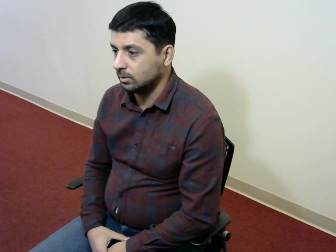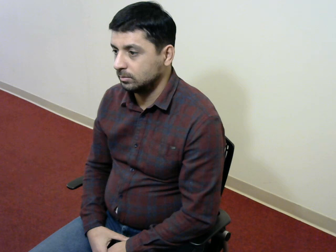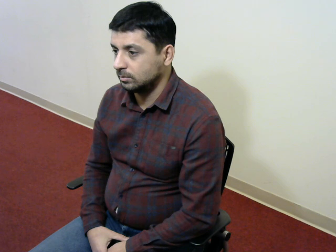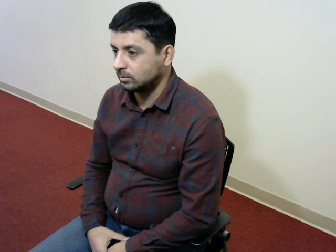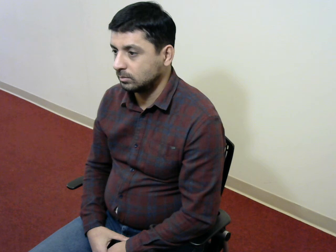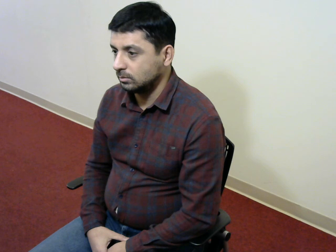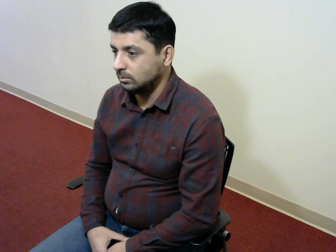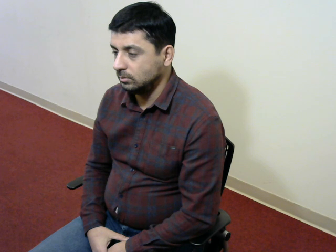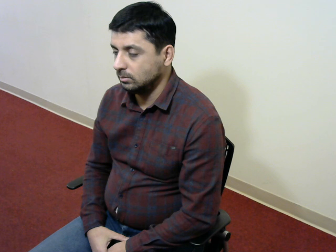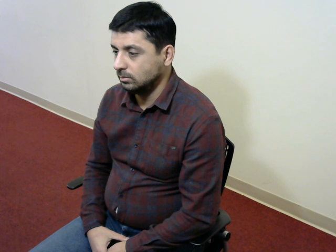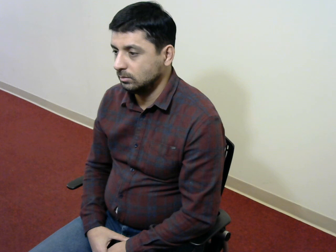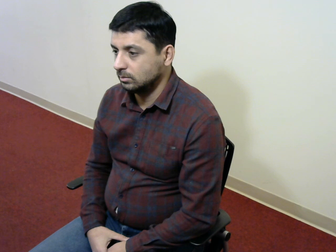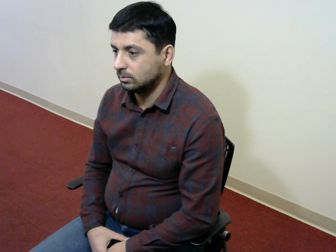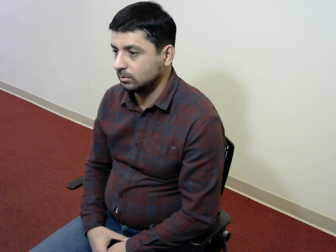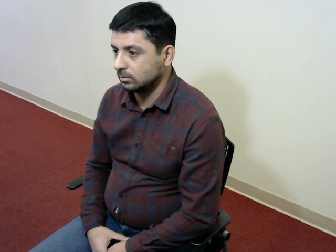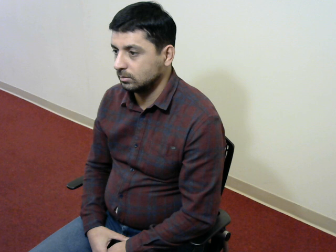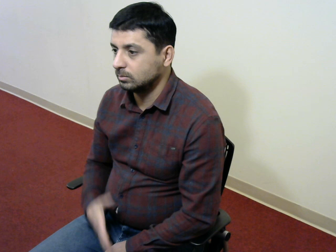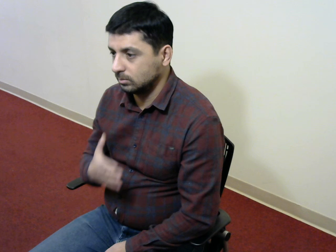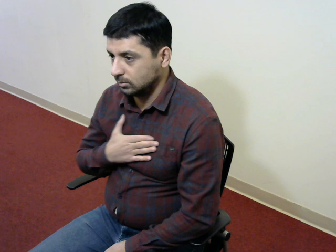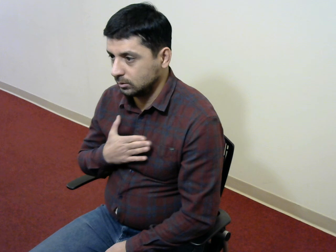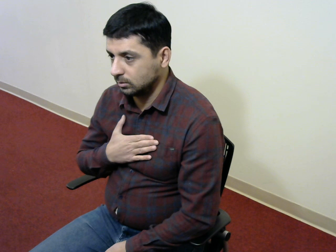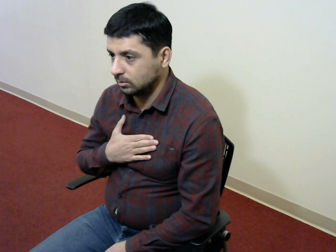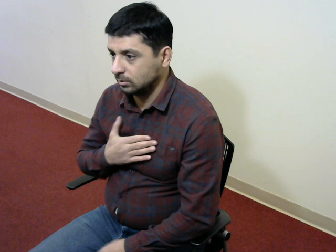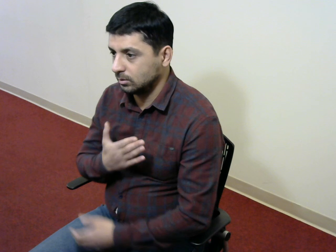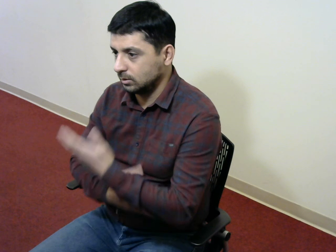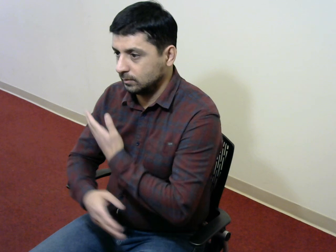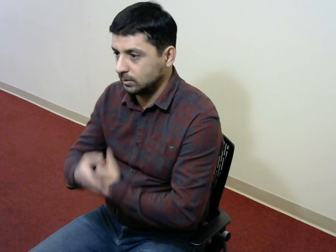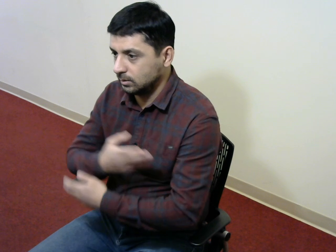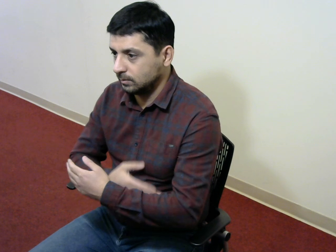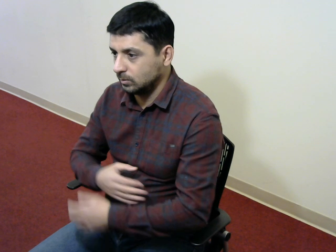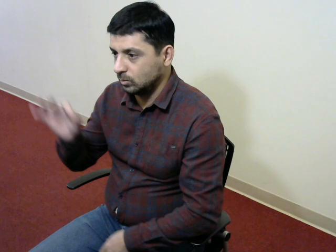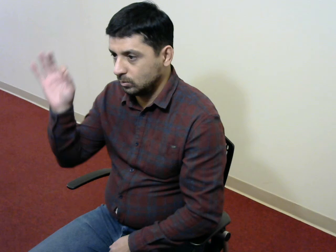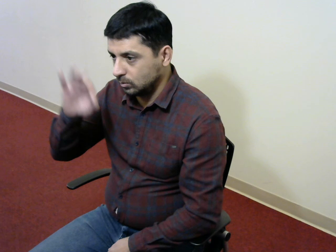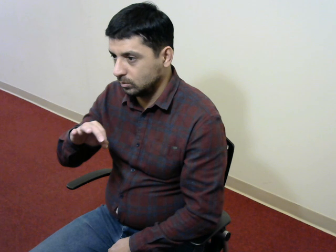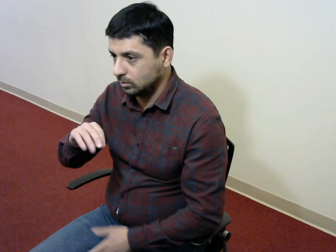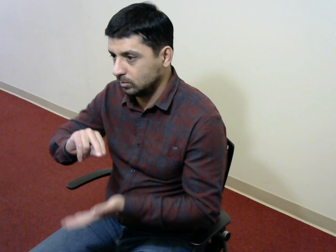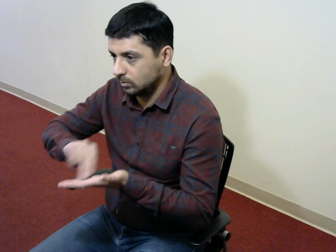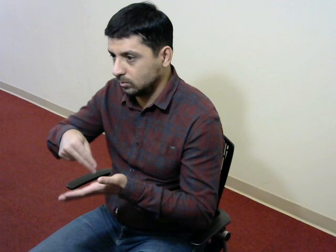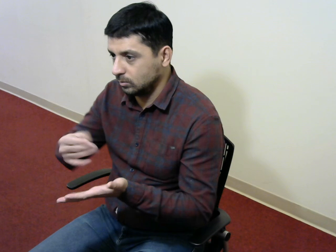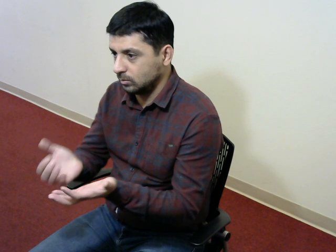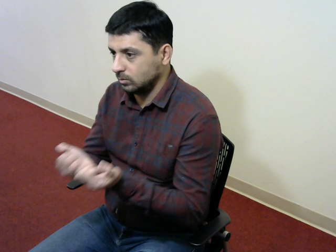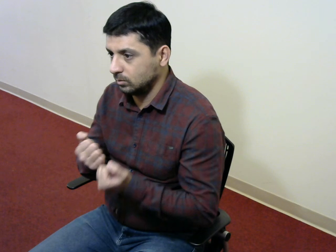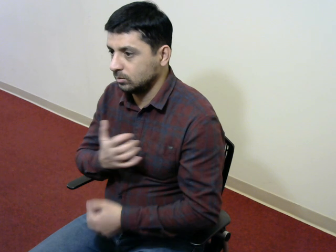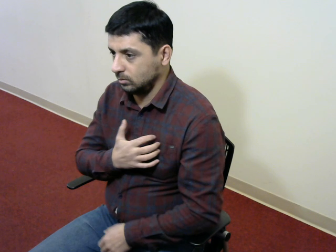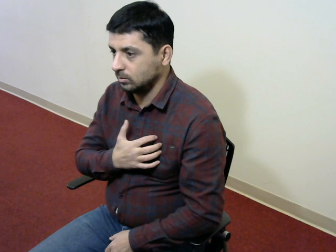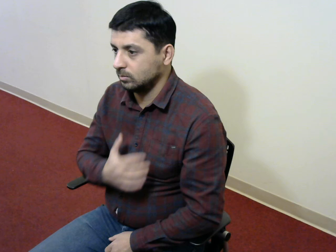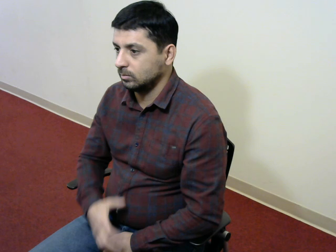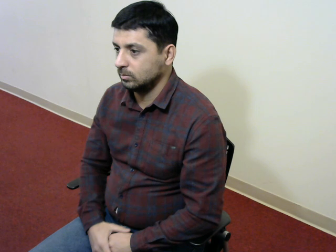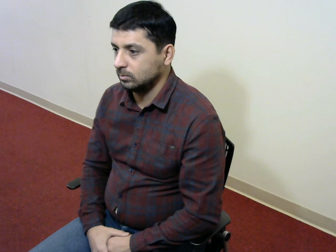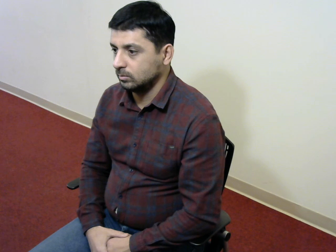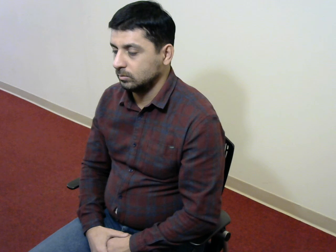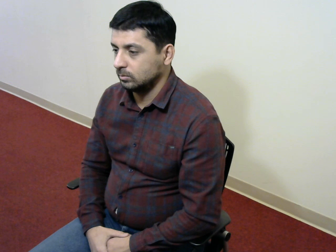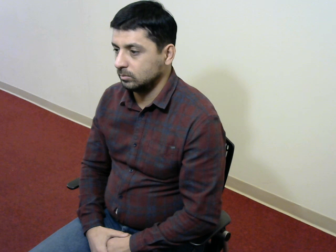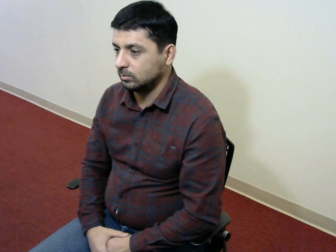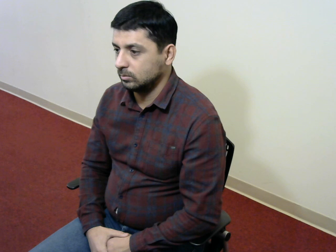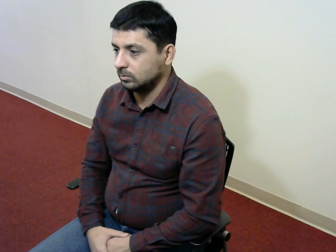Mən əlillik haqqında arayış almaq istəyirəm